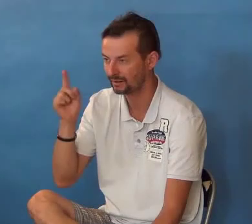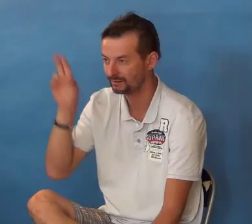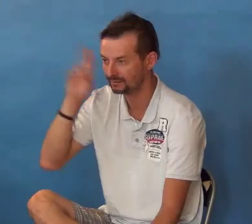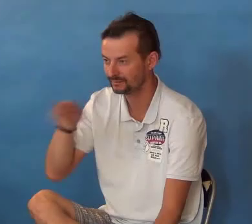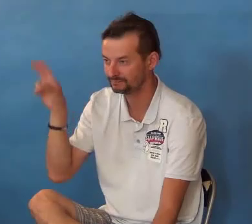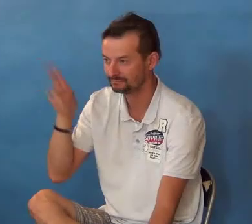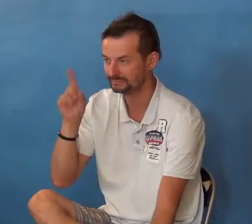Przekreślone koło.